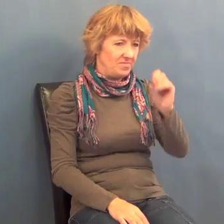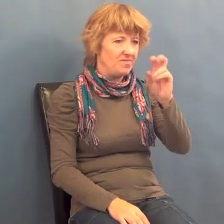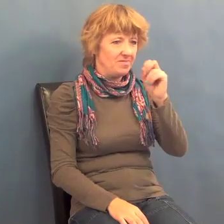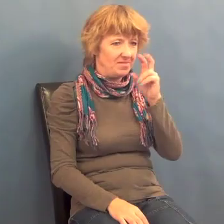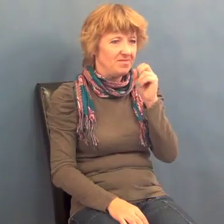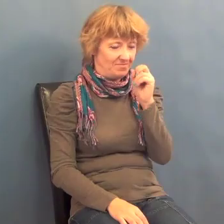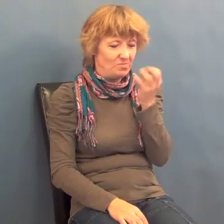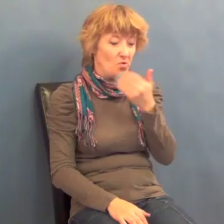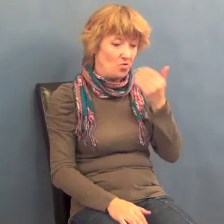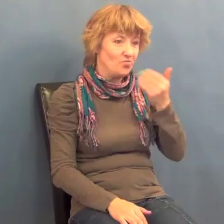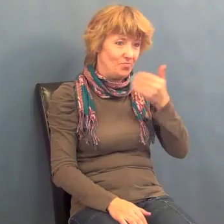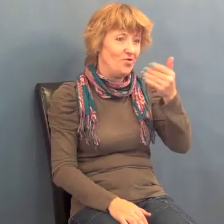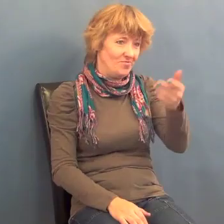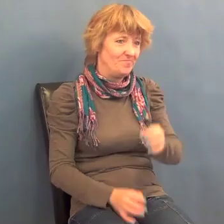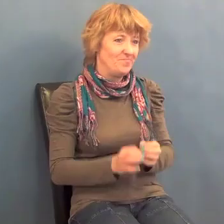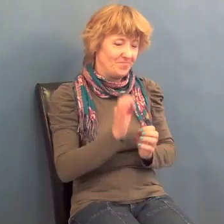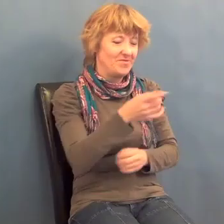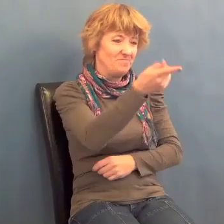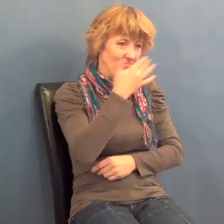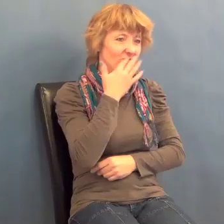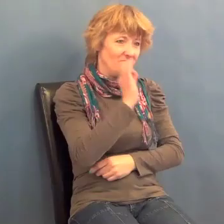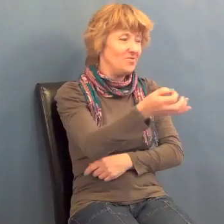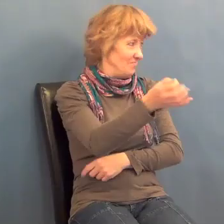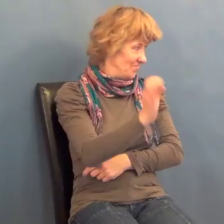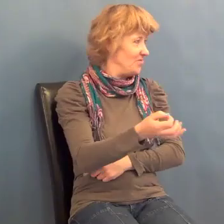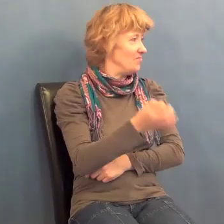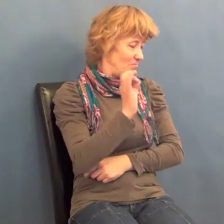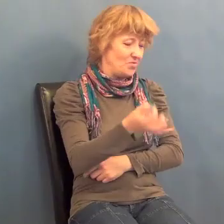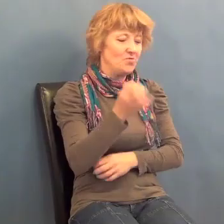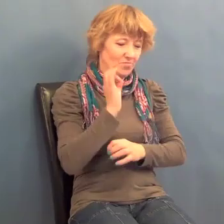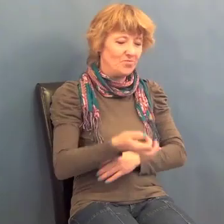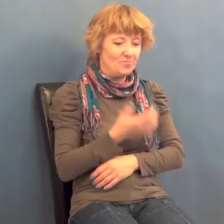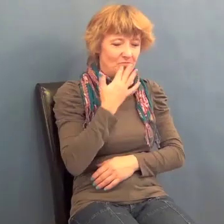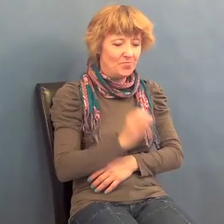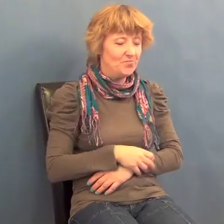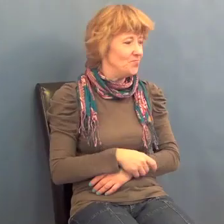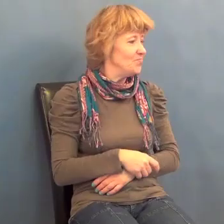Tak, może, dobrze mówisz.